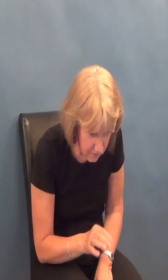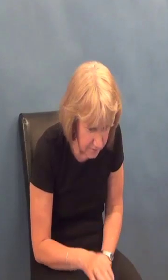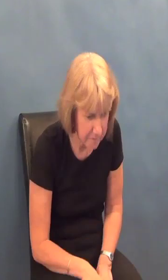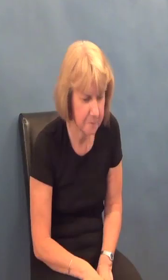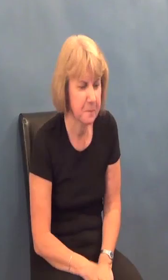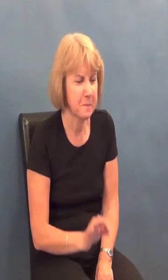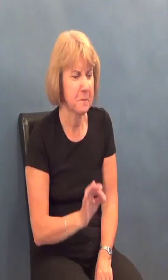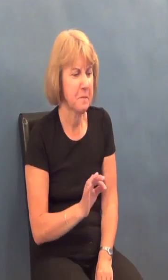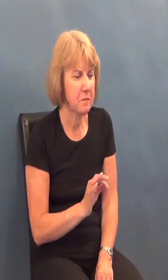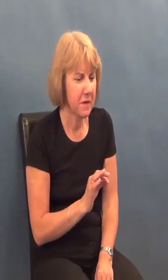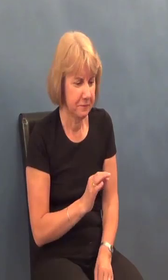Dobrze, już.